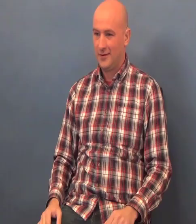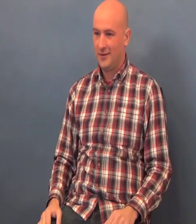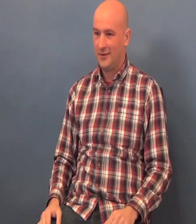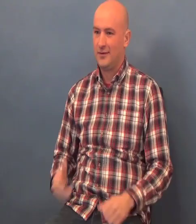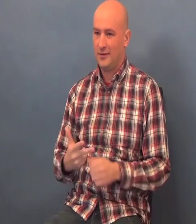Przez trzydzieści minut.